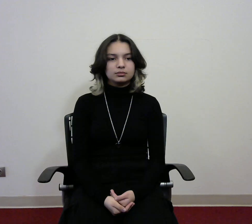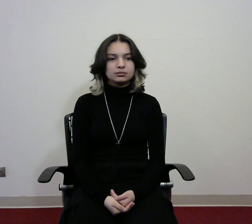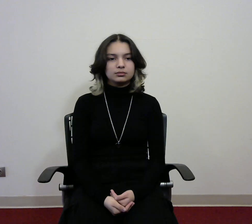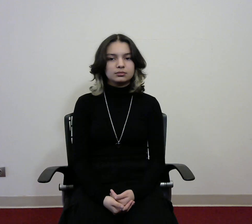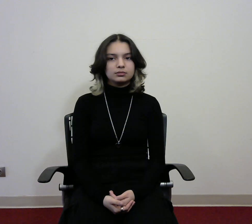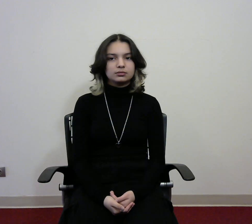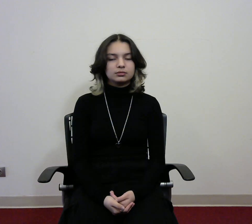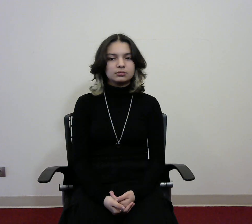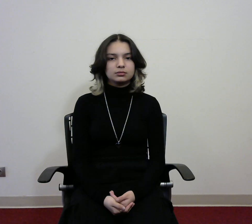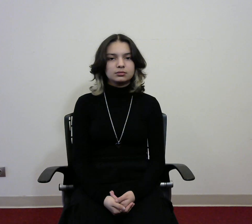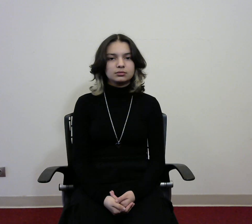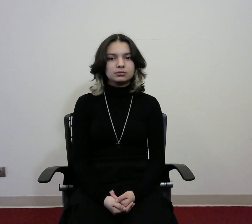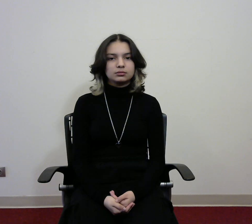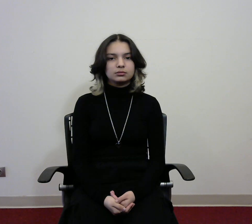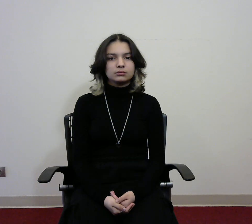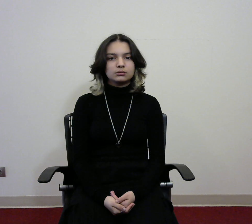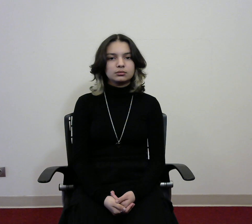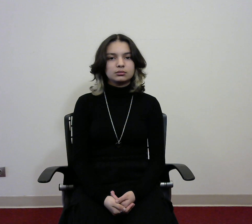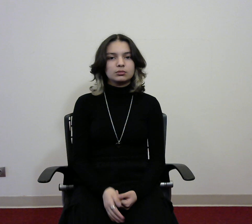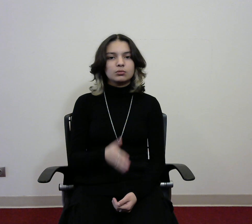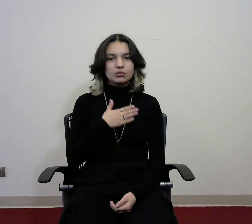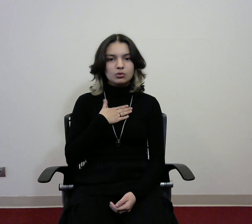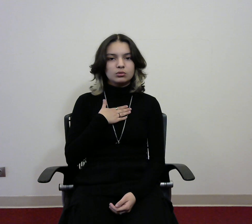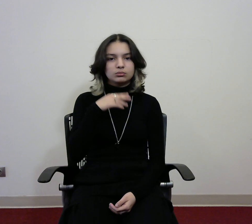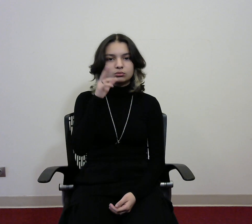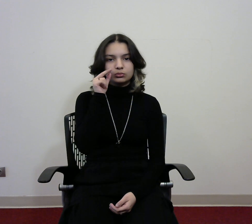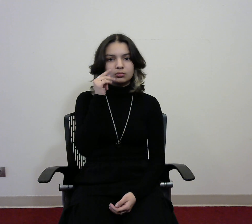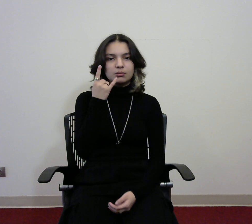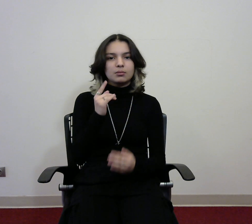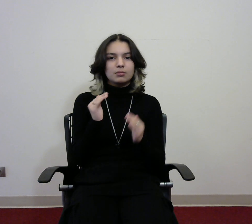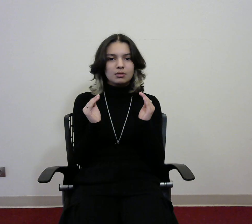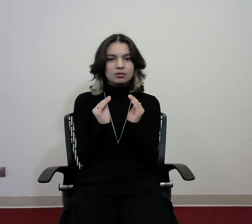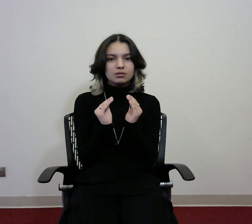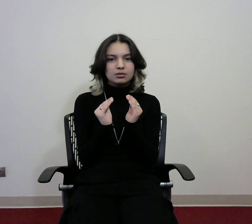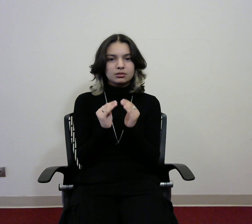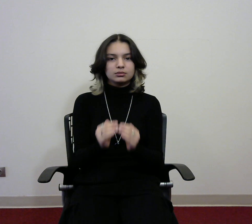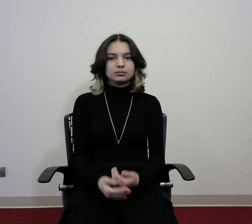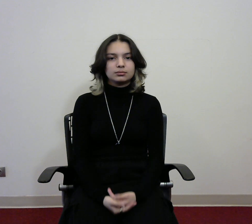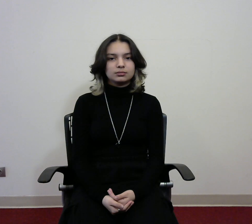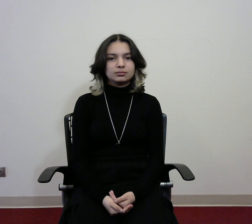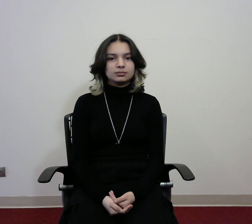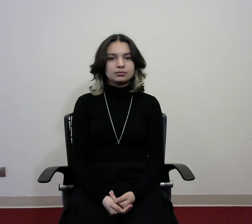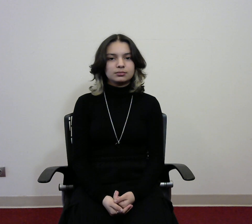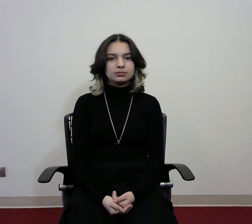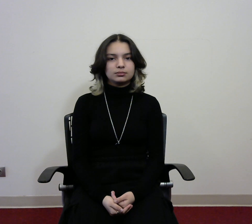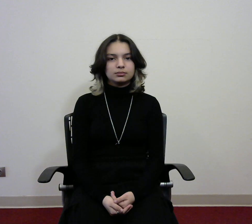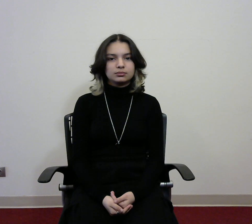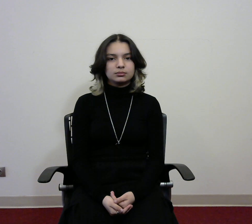Mənim pişiyim balacadır